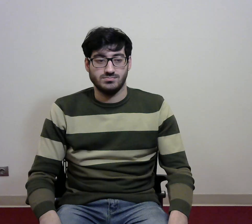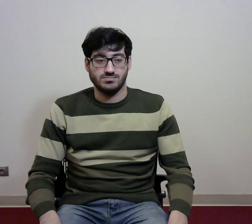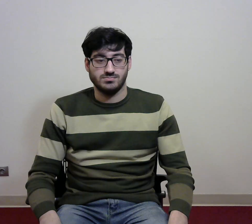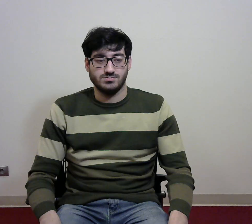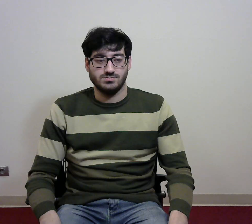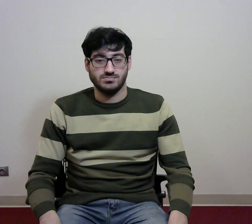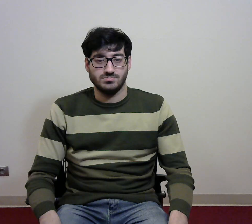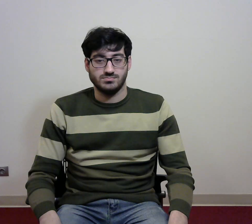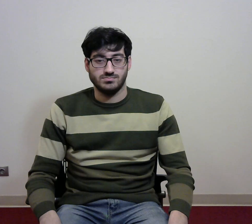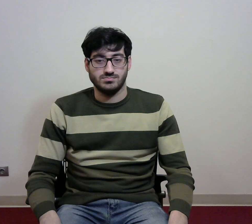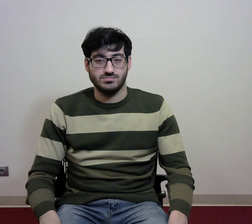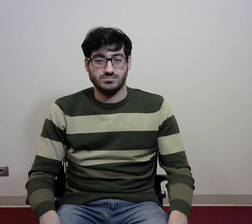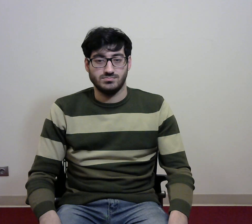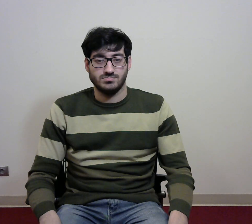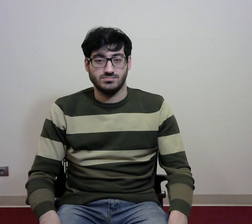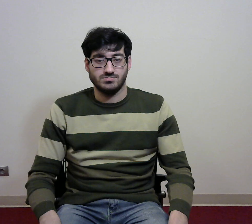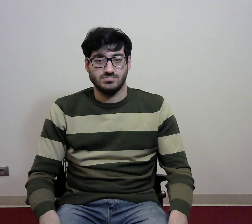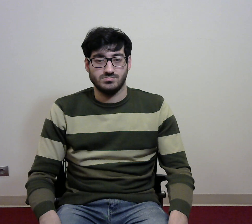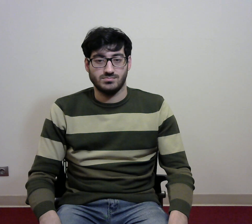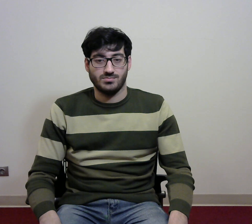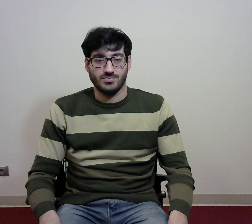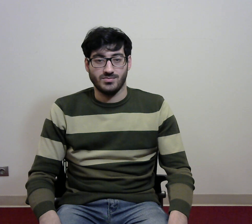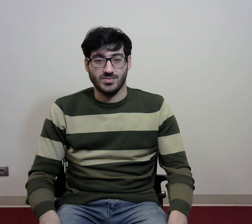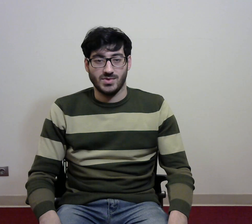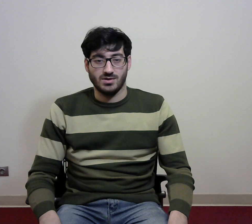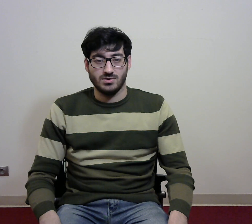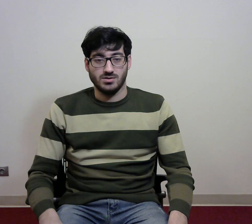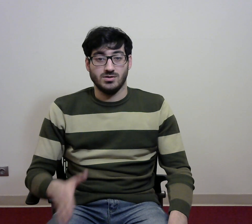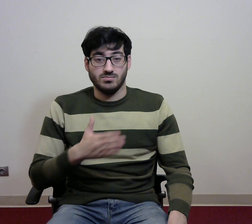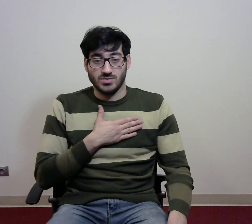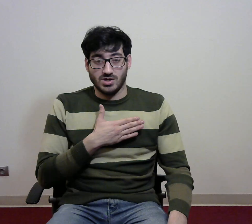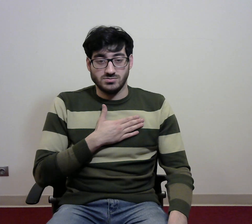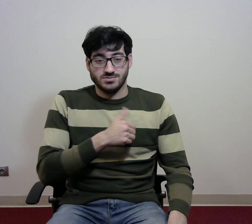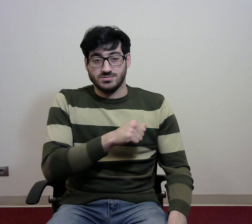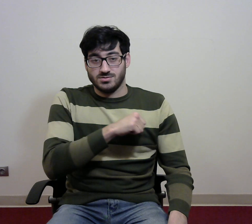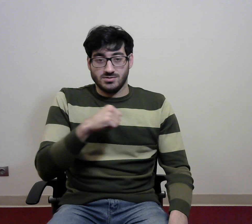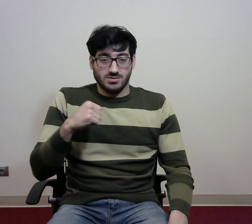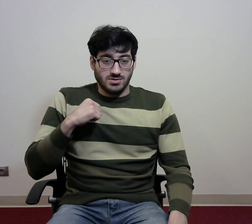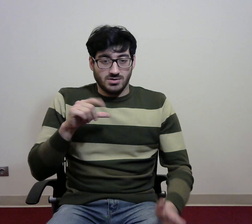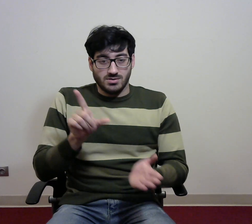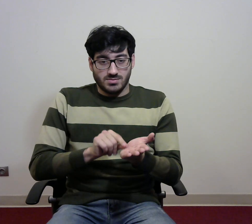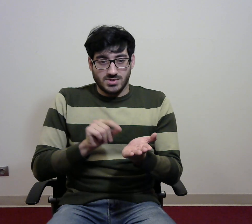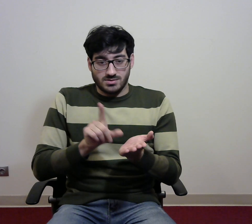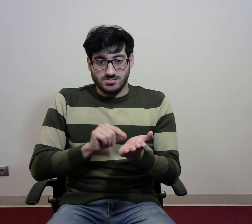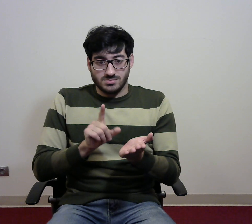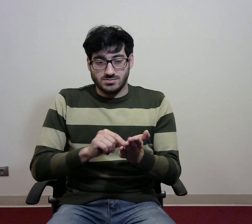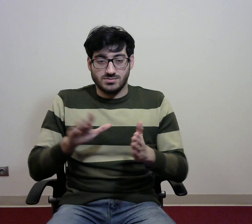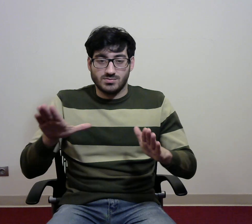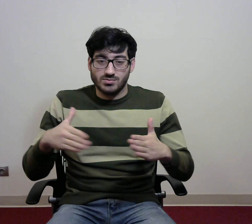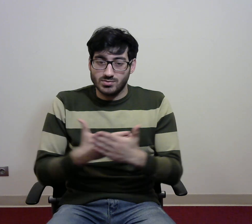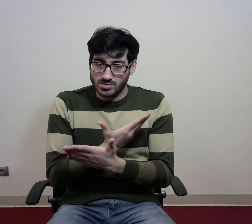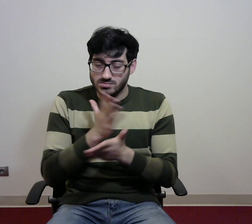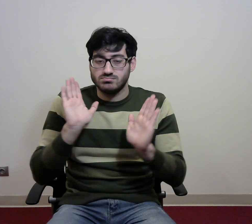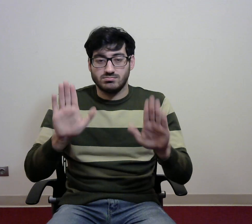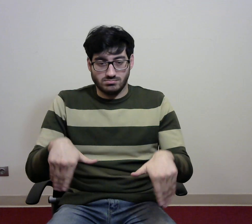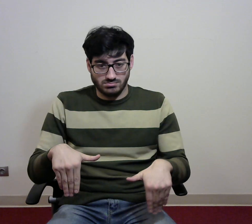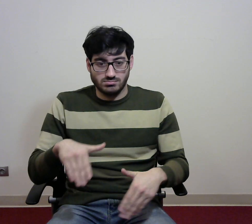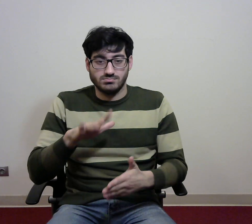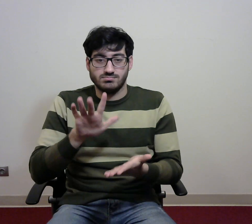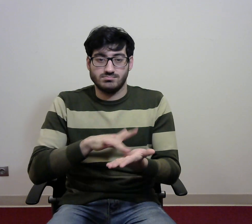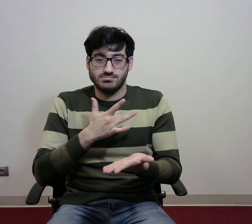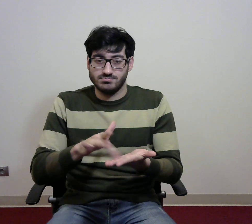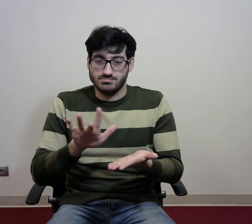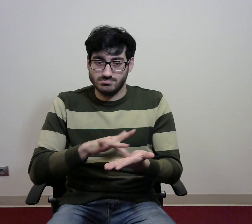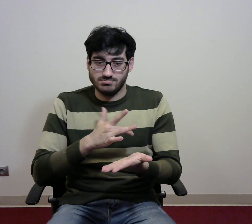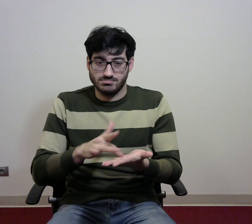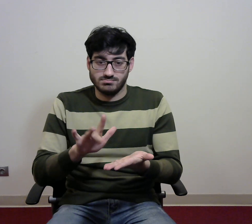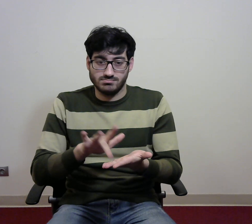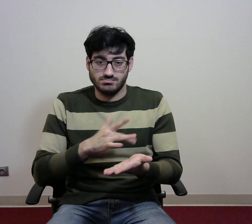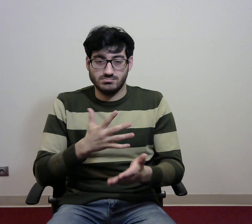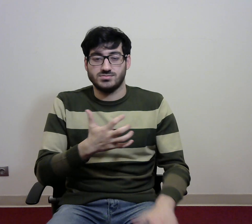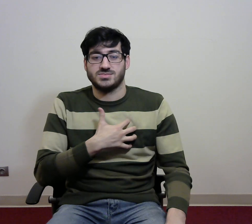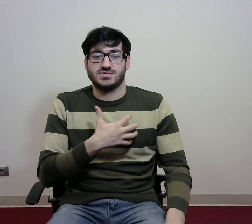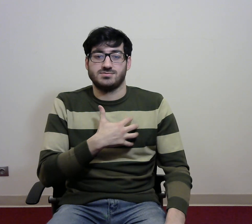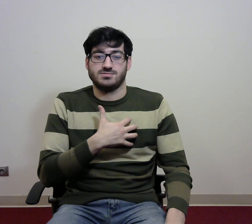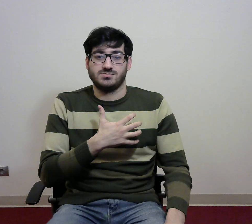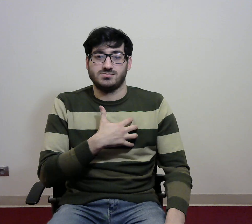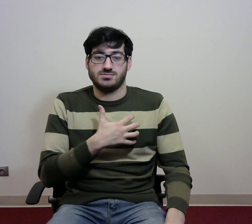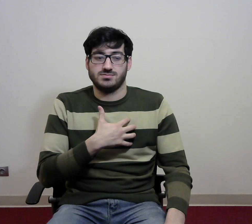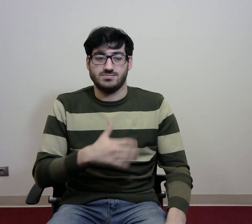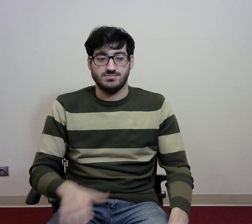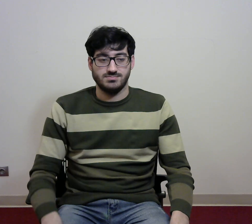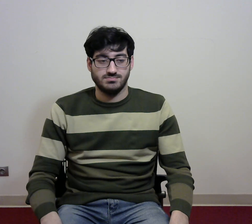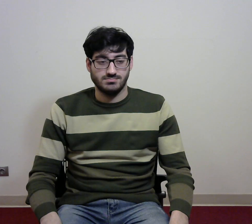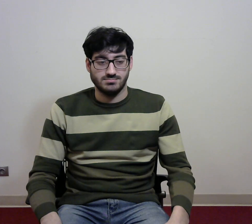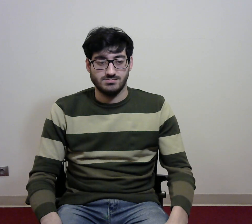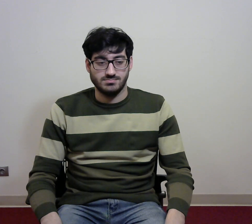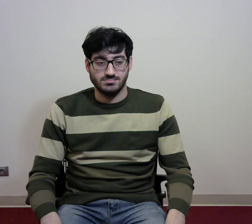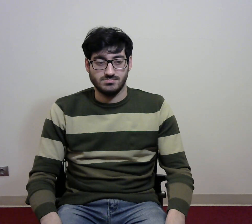Mən öz pensiyamı yenidən hesablatdırmaq istəyirəm